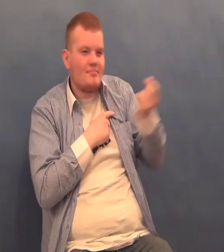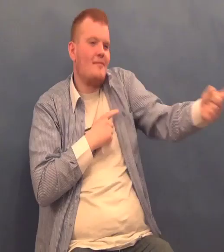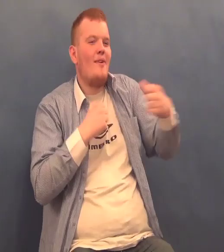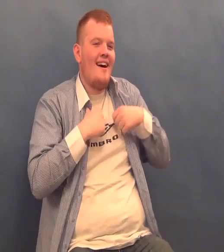I jest spokój.